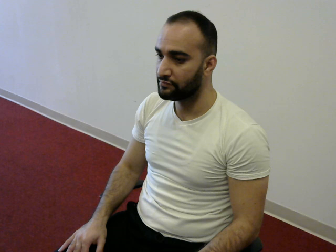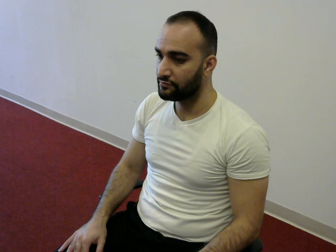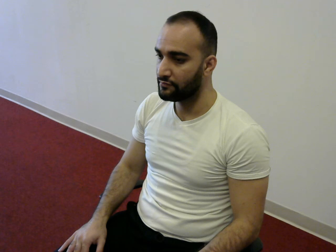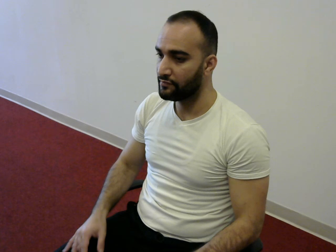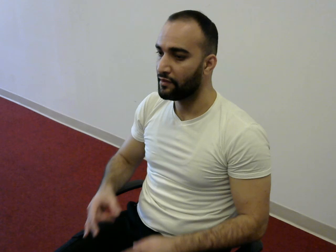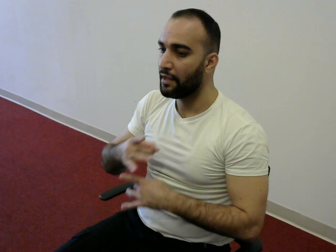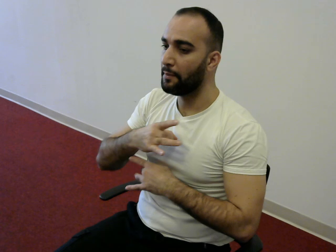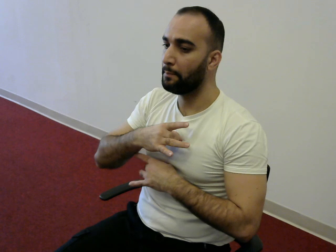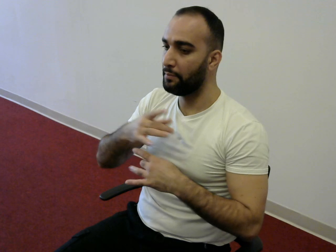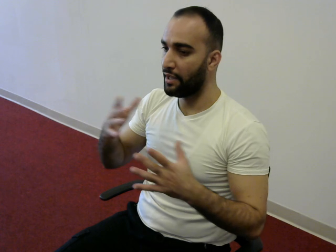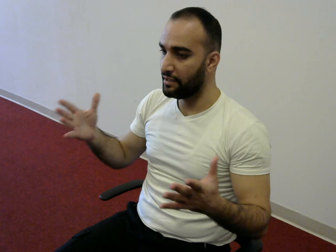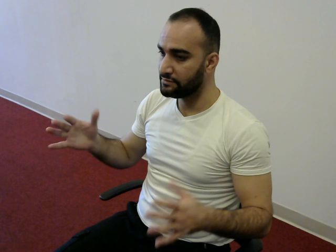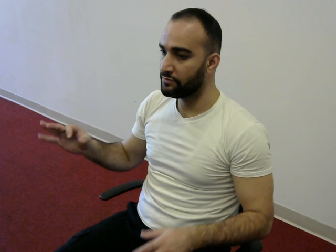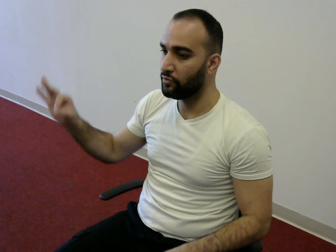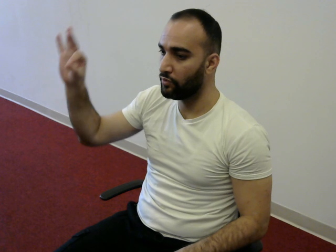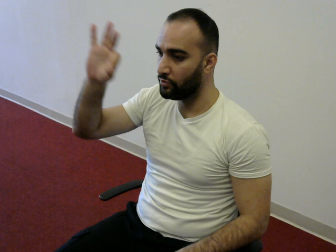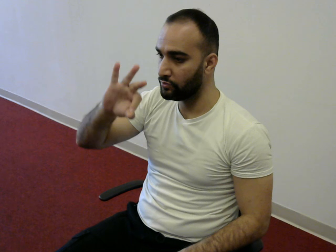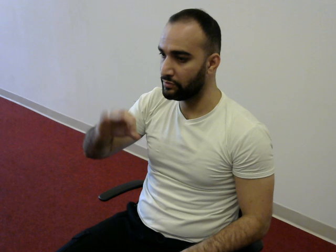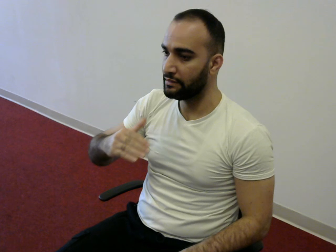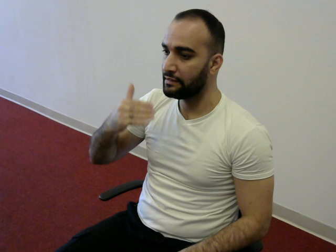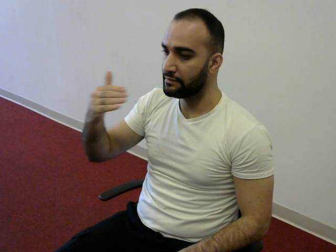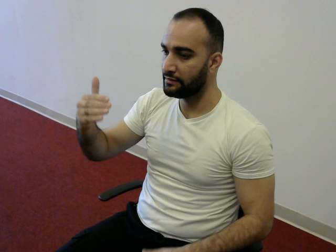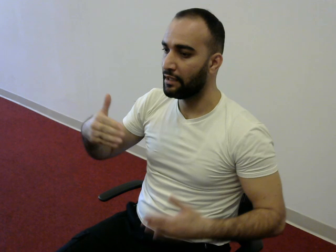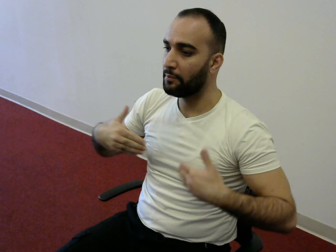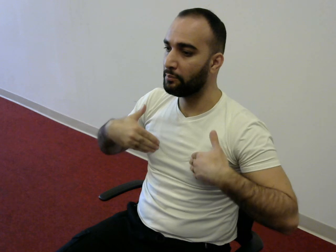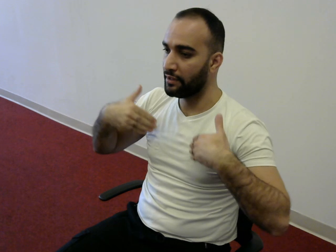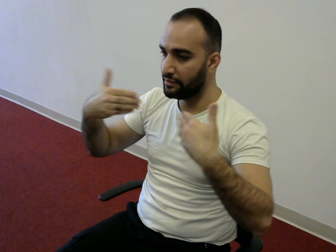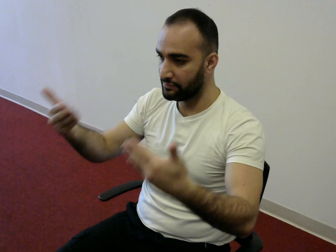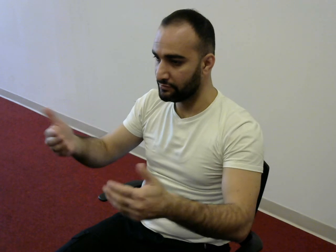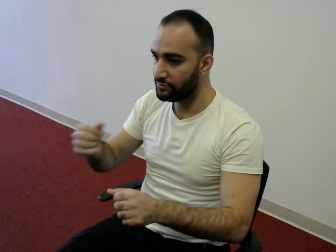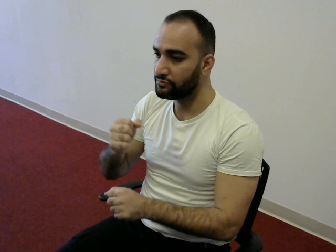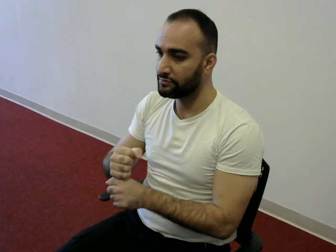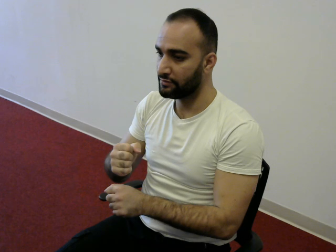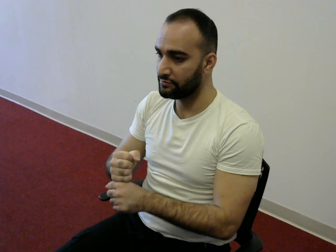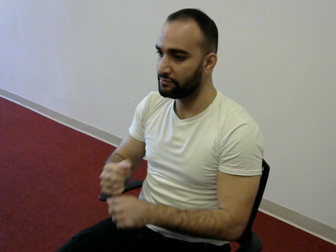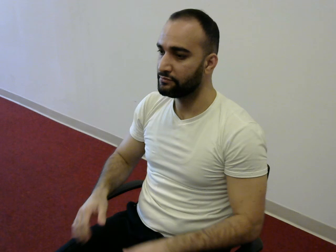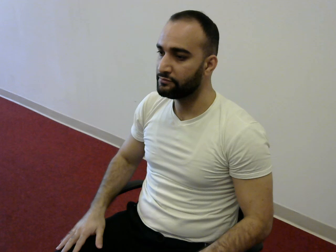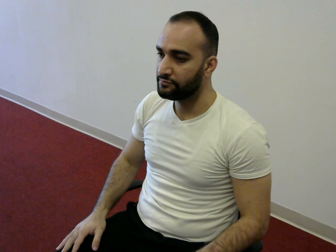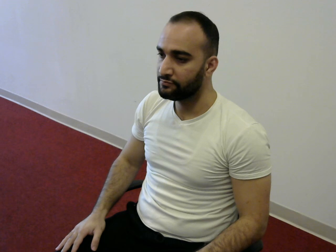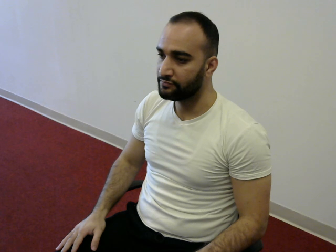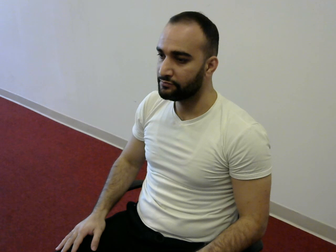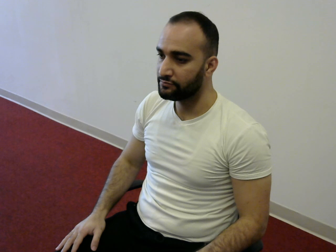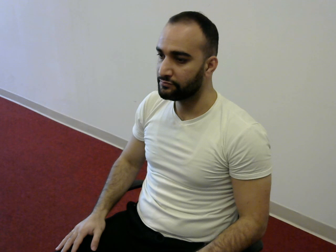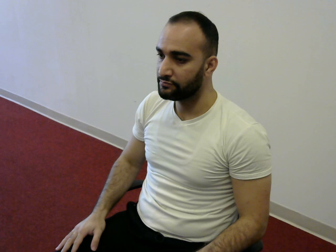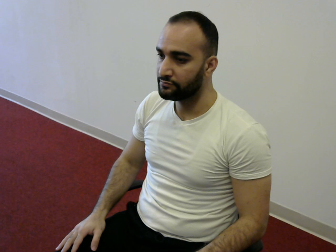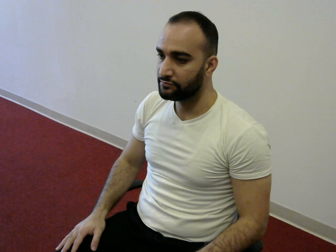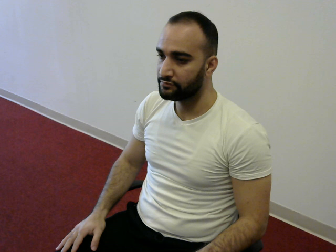Bayram münasibətilə sizi təbrik edirəm